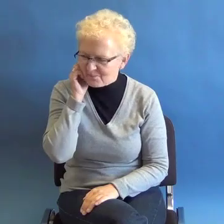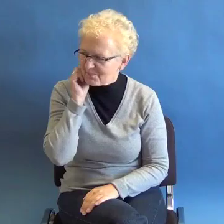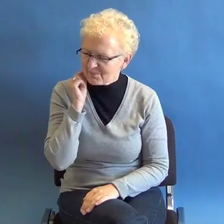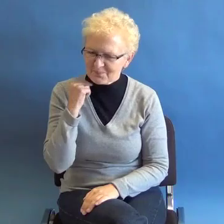Wiem.